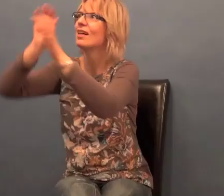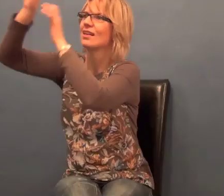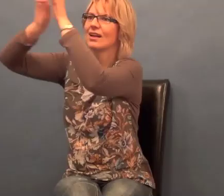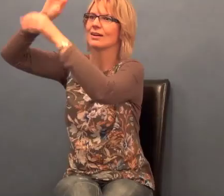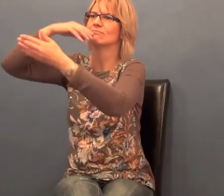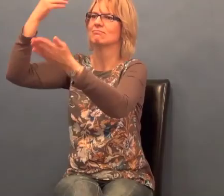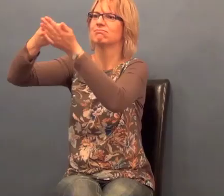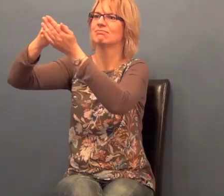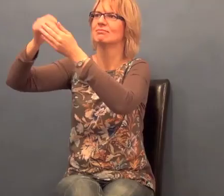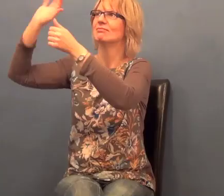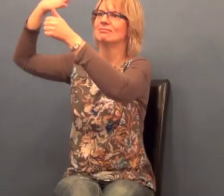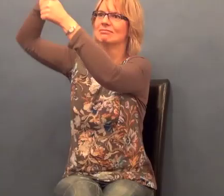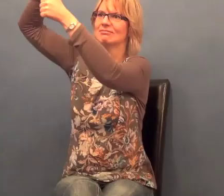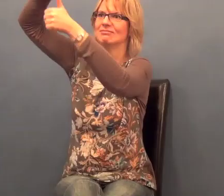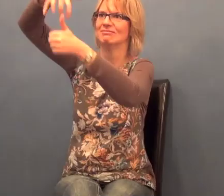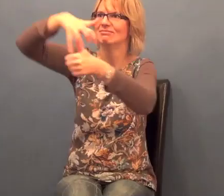Pies przesadził z zabawą i pszczoły go zaatakowały.